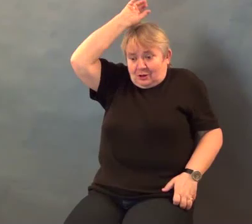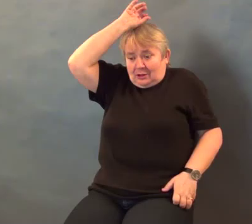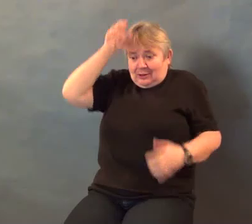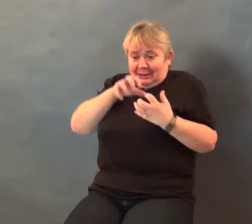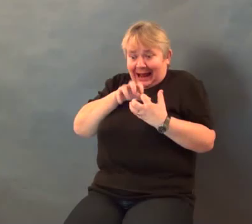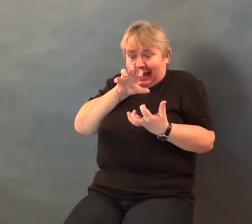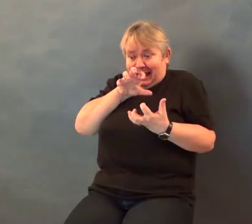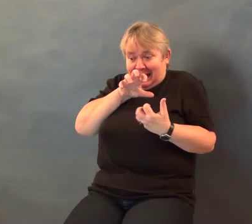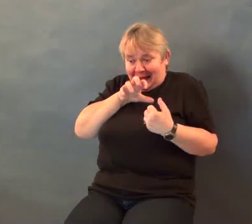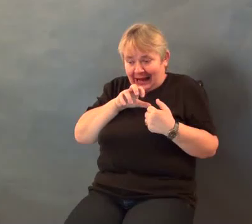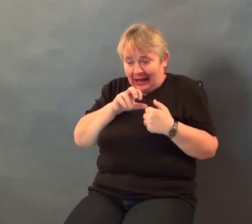Duża Myszka Miki krzyczy ze strachu.